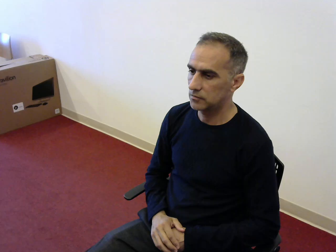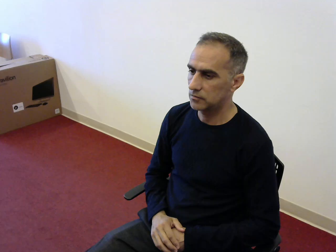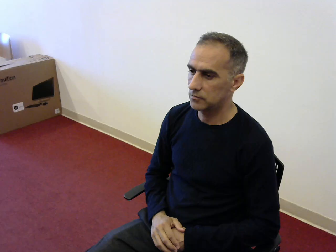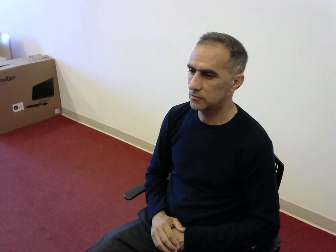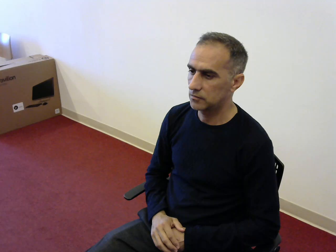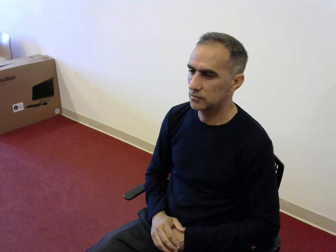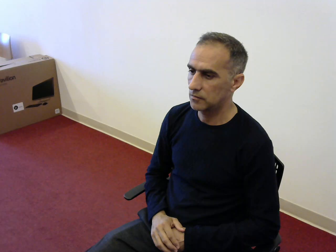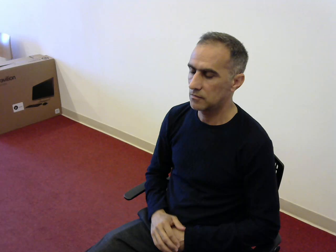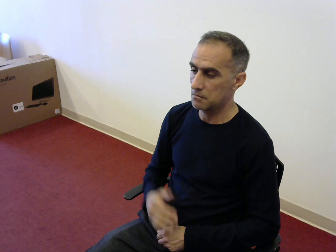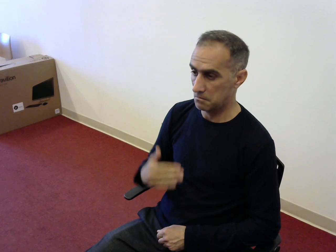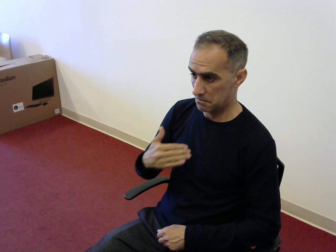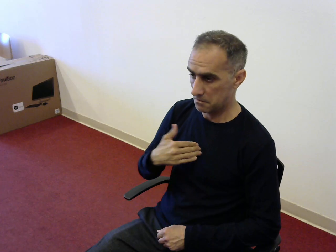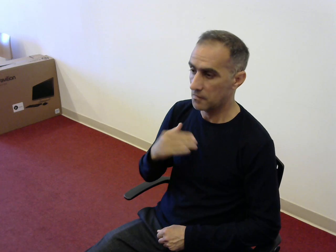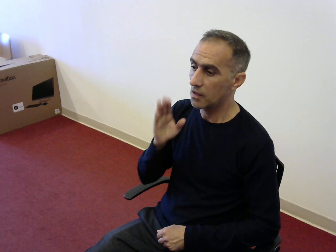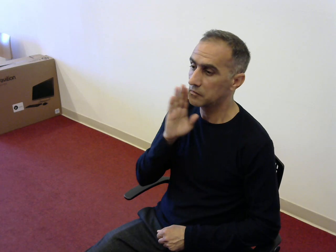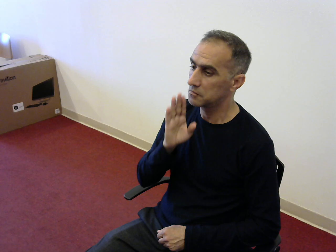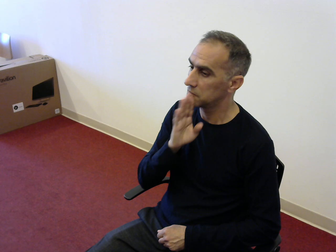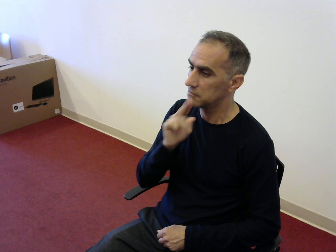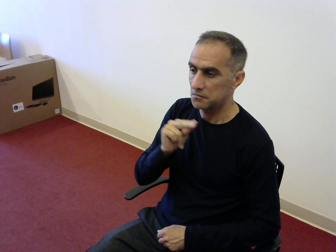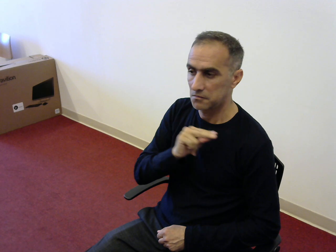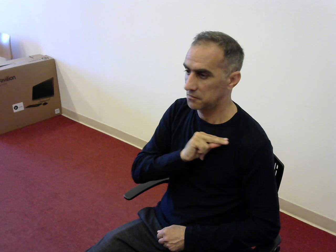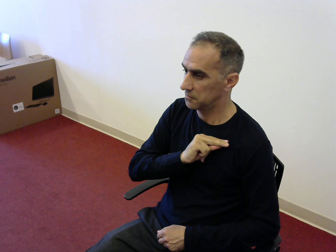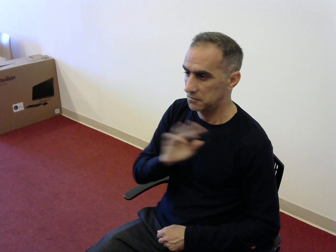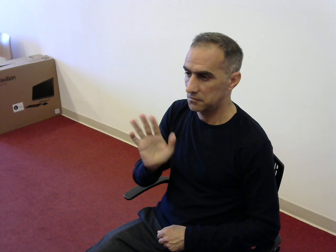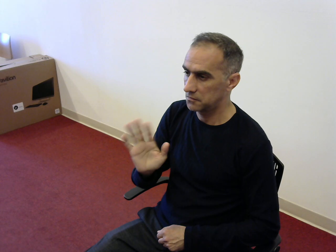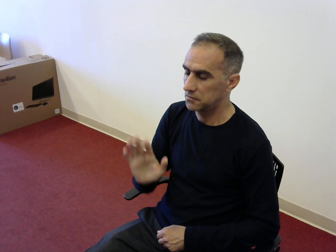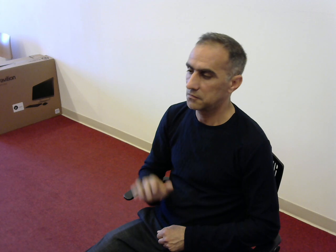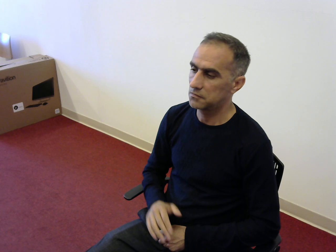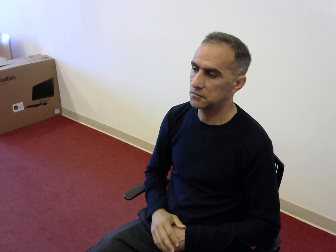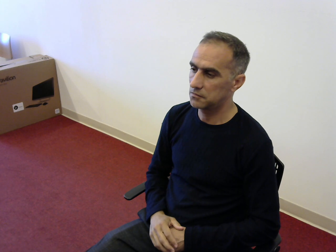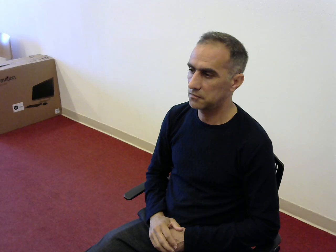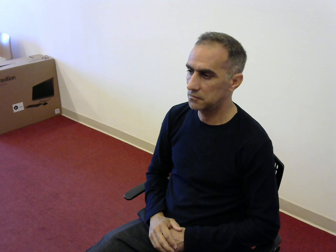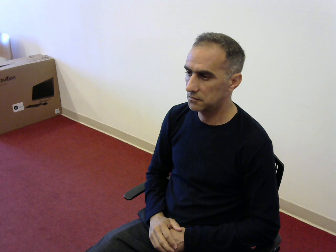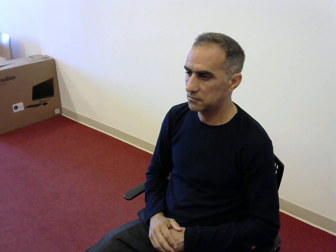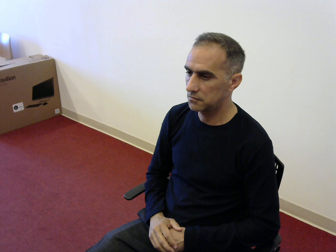Mənim anam işsizdir